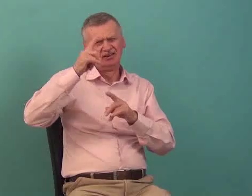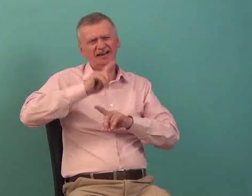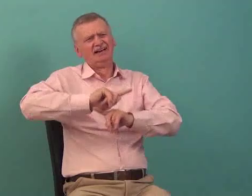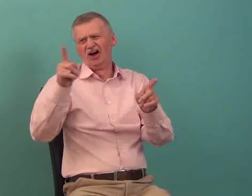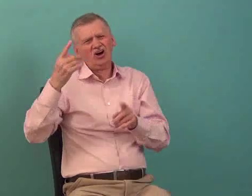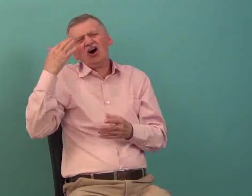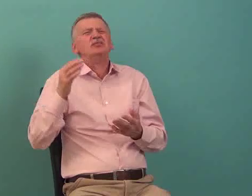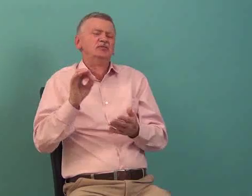Ktoś obcy, ten na drabinie nie jest chyba jego tatą...